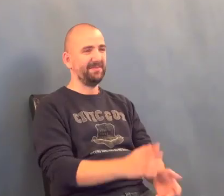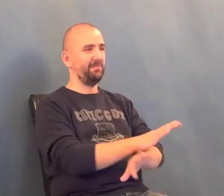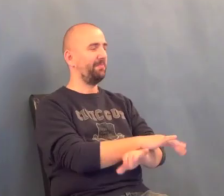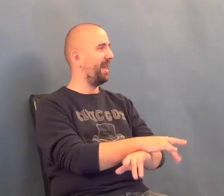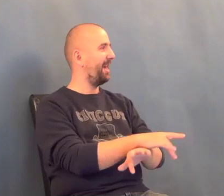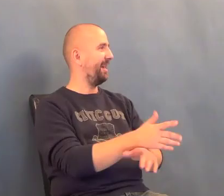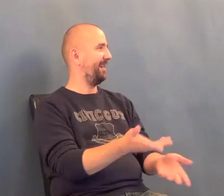Restauracja.